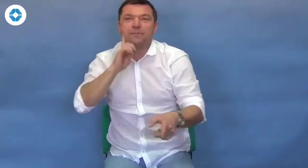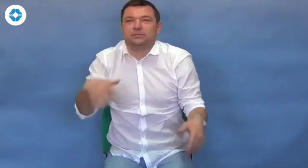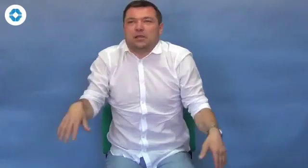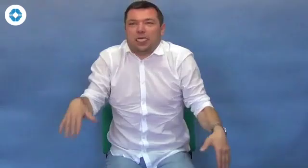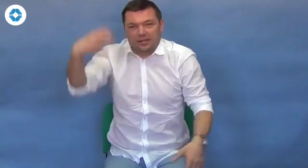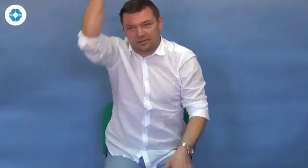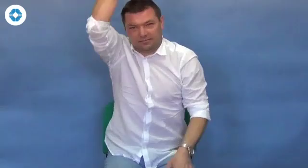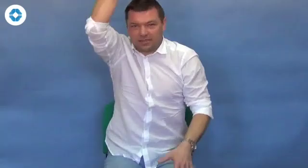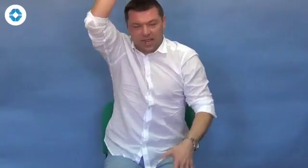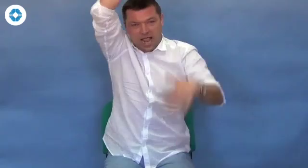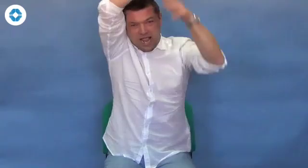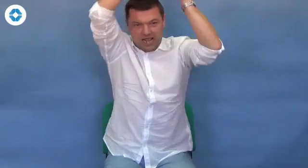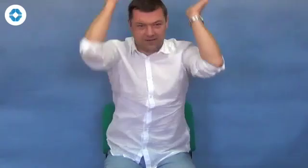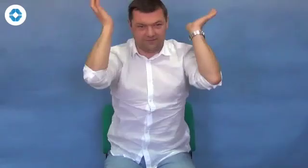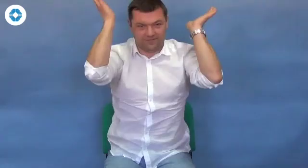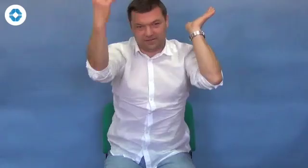Wolał strzelanie do dużego owocu.